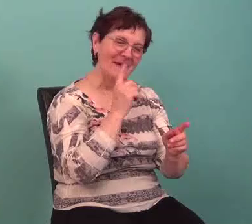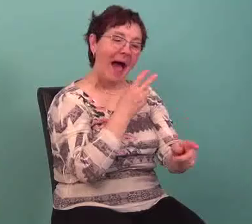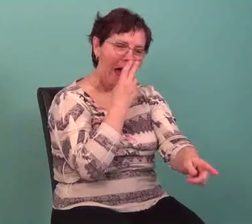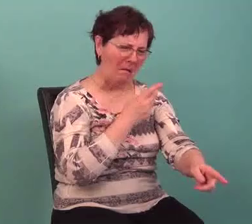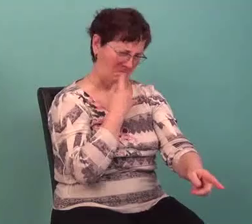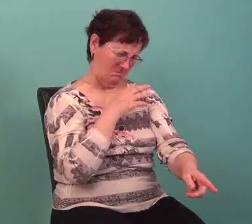Patrzyłam na to, co to jest?